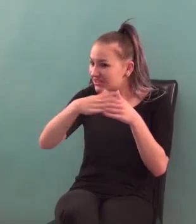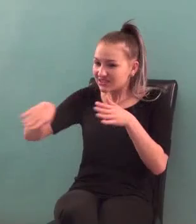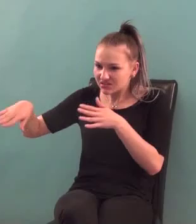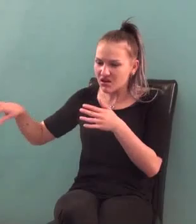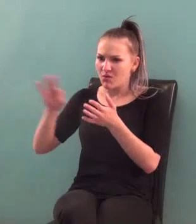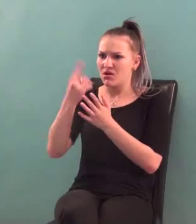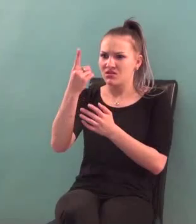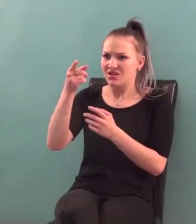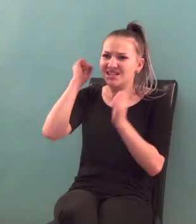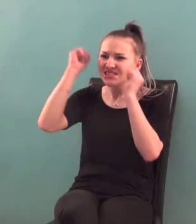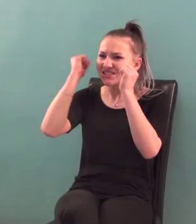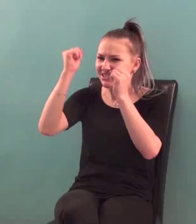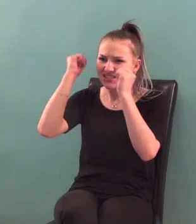Walą do jednych drzwi.